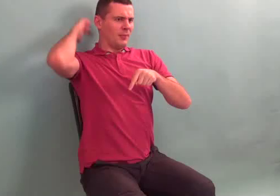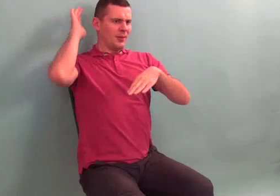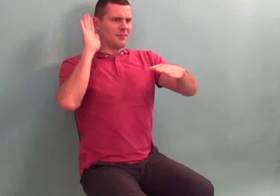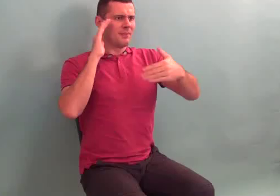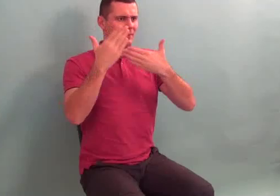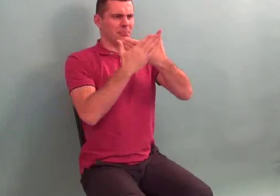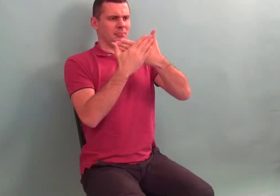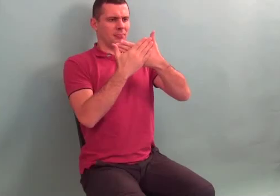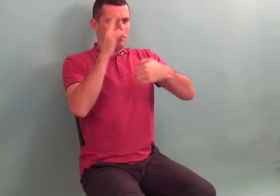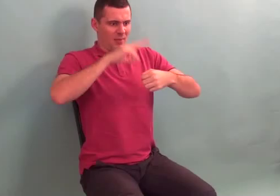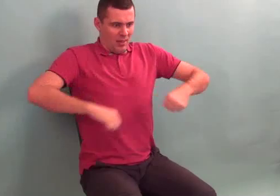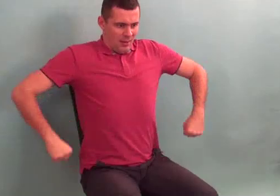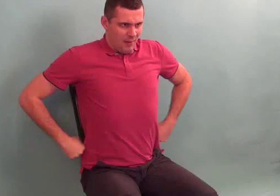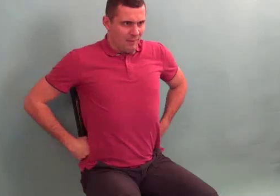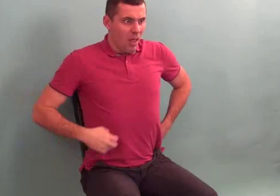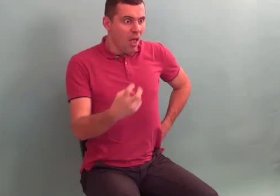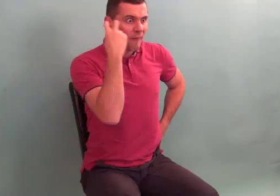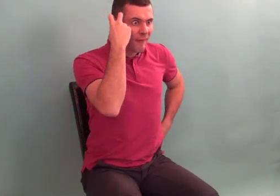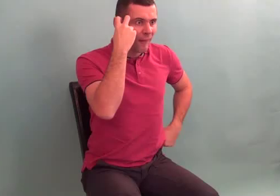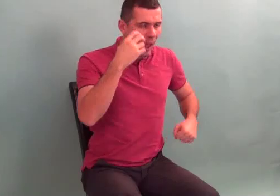Dotyka plecami brzucha wysokiego policjanta.